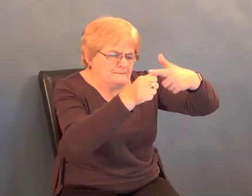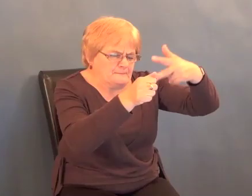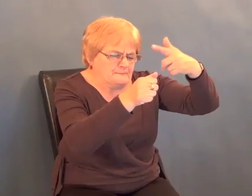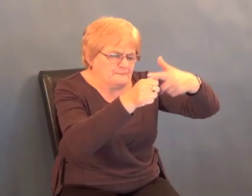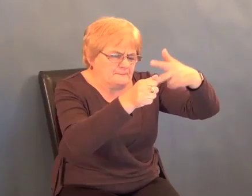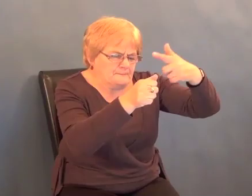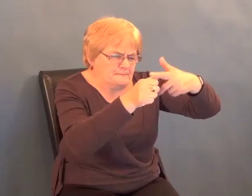Dwudziesty trzeci.